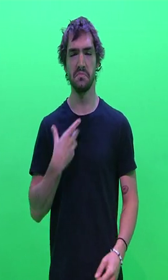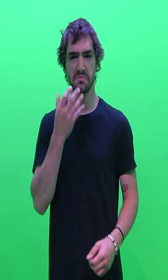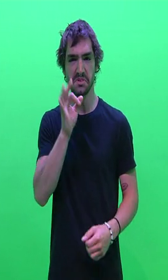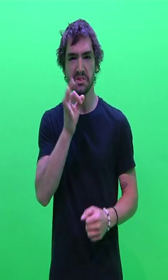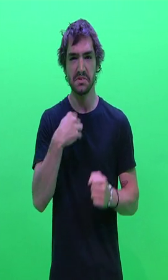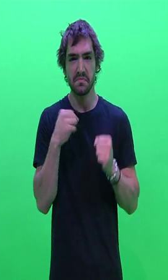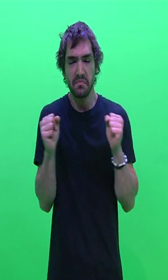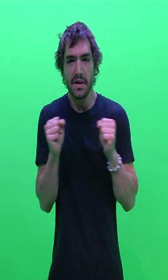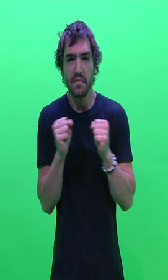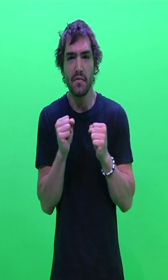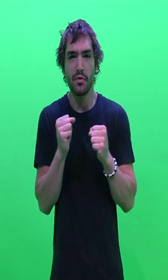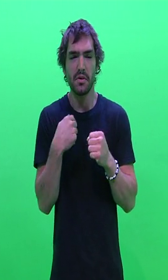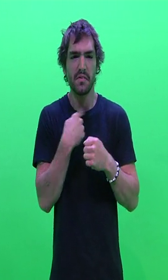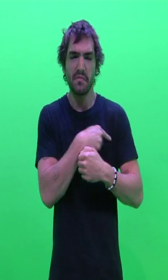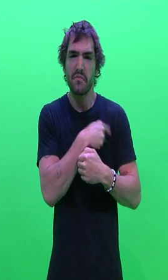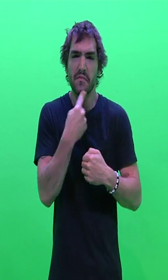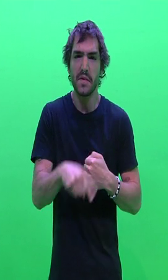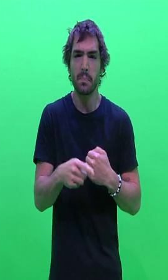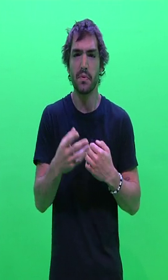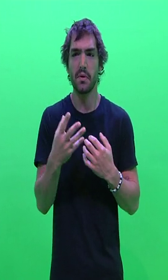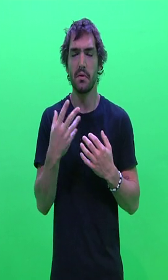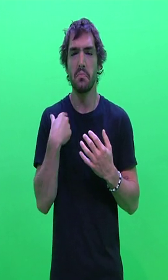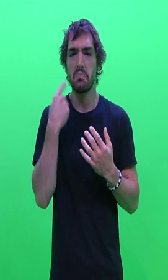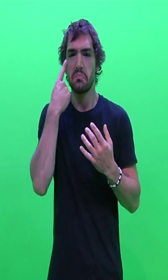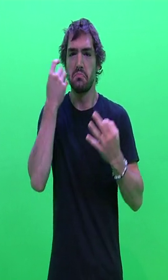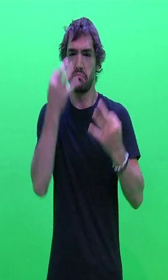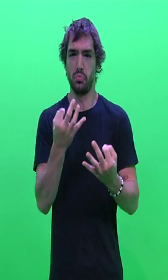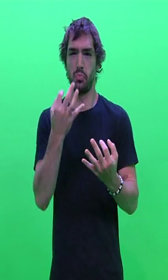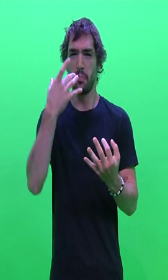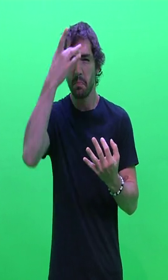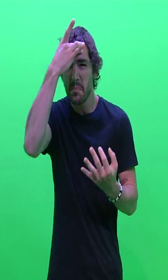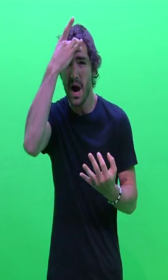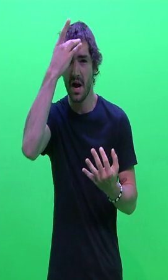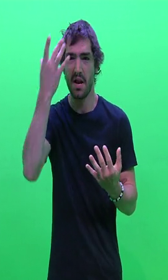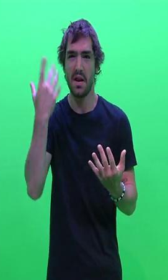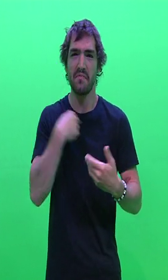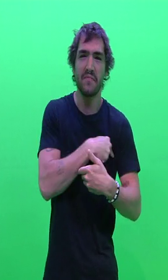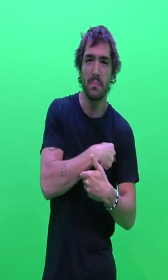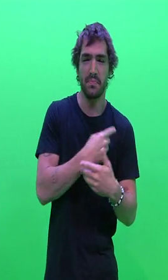Sí, tinc fred. Tinc febre, segur que em fa mal el cap per la febre.